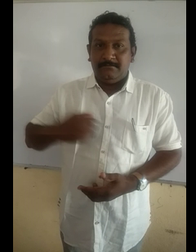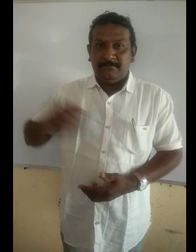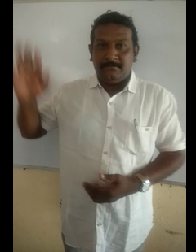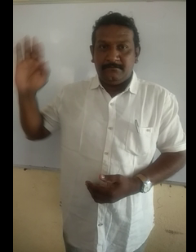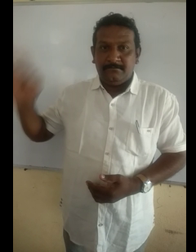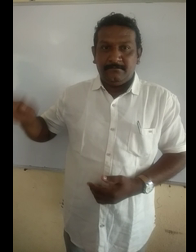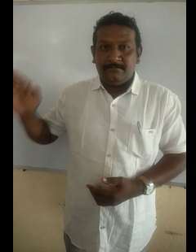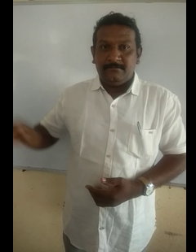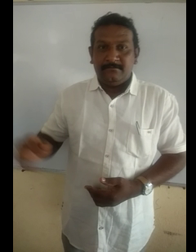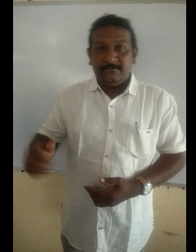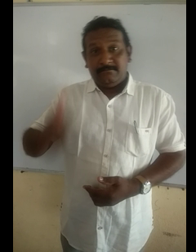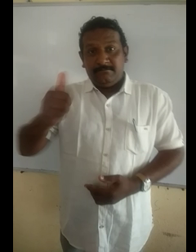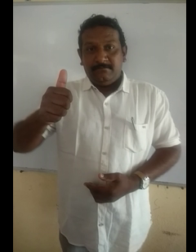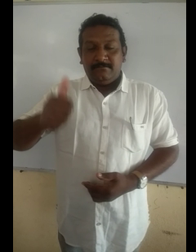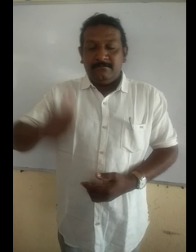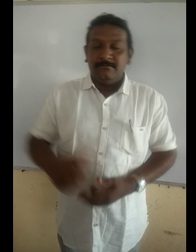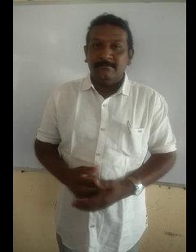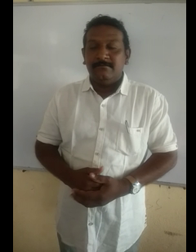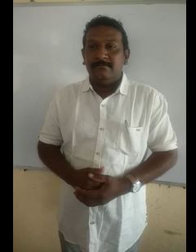i really appreciate it